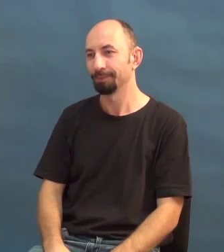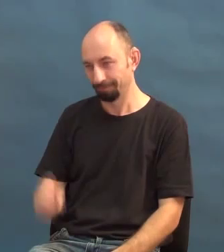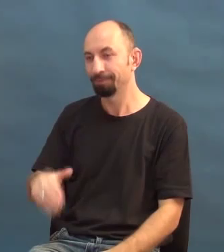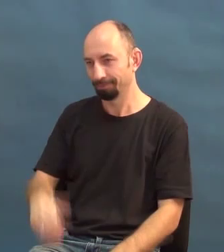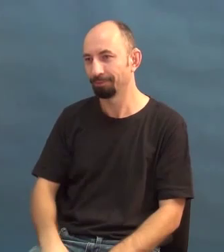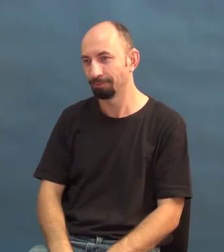Możemy.